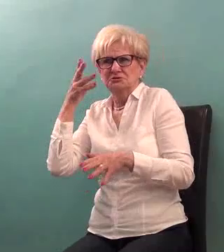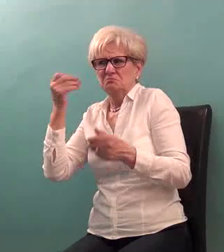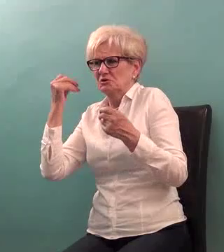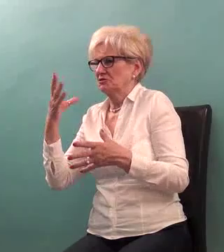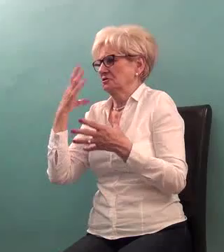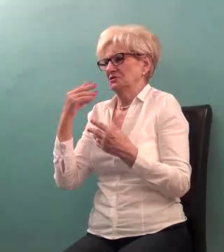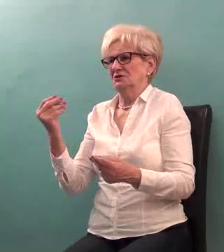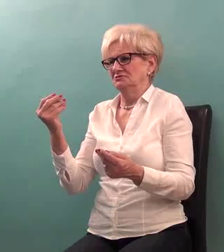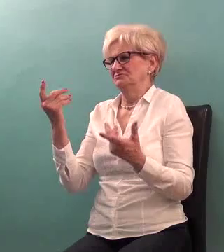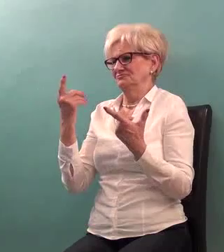Nie słyszał nic.